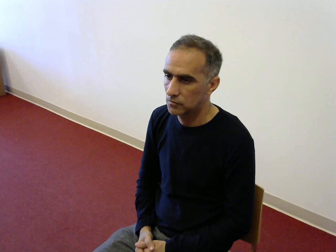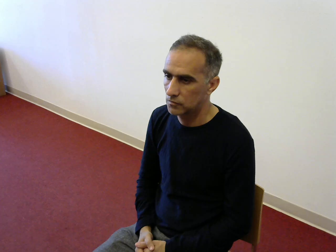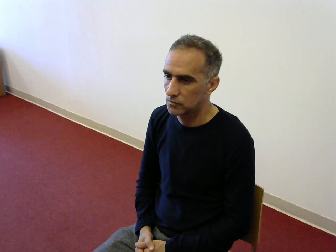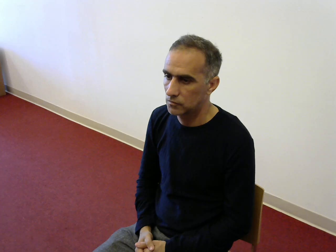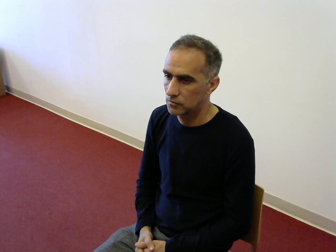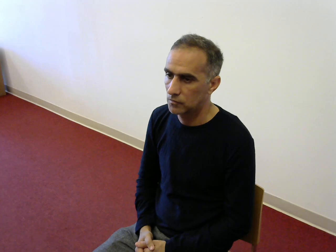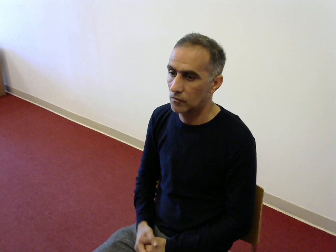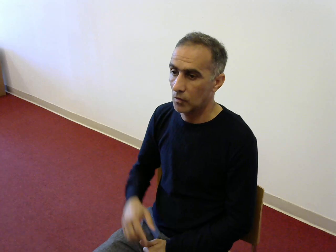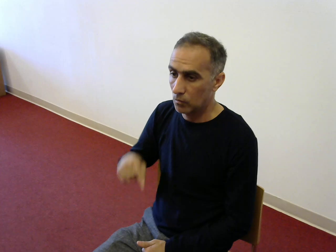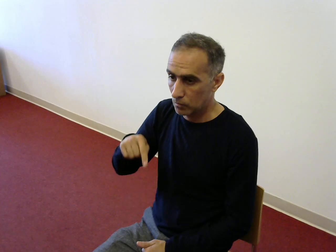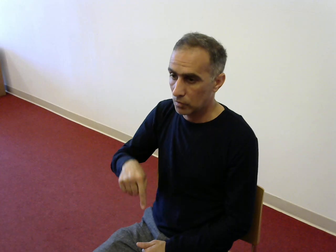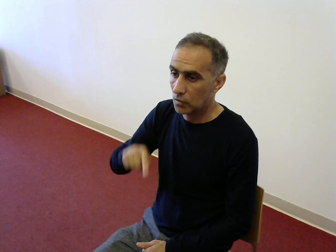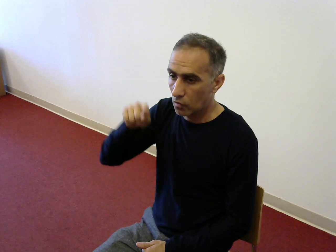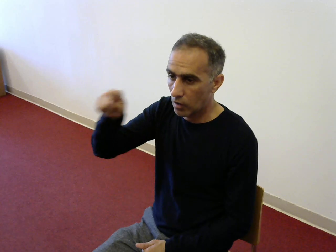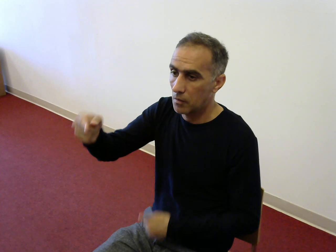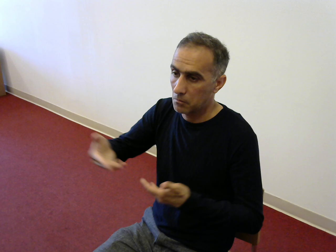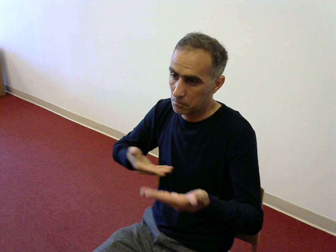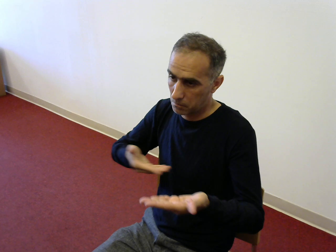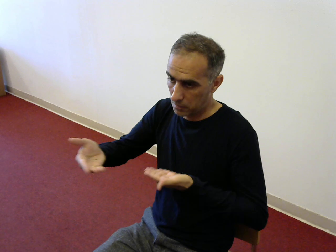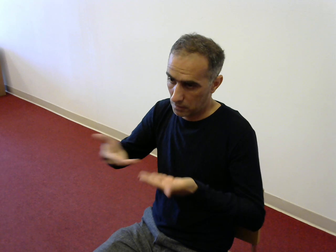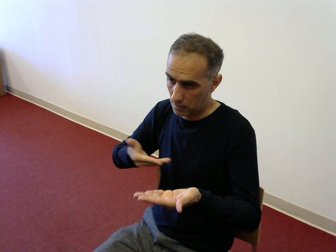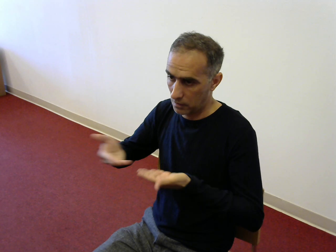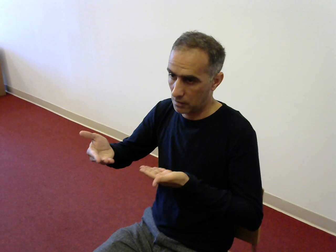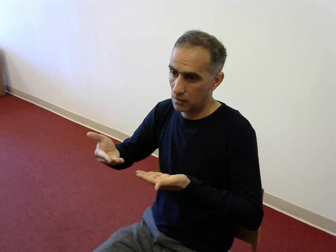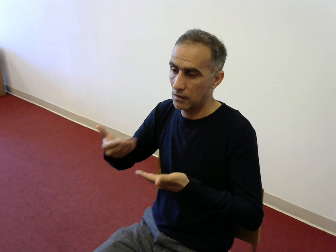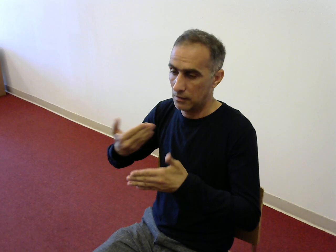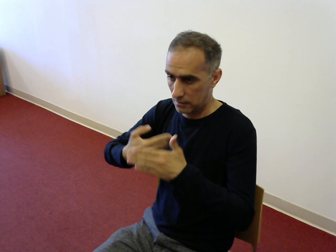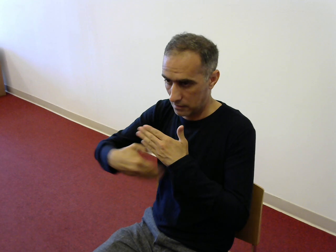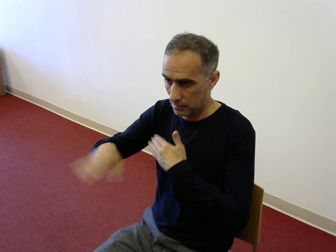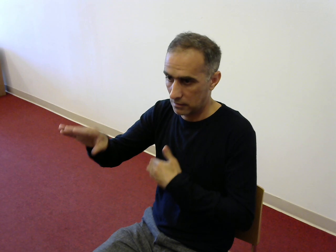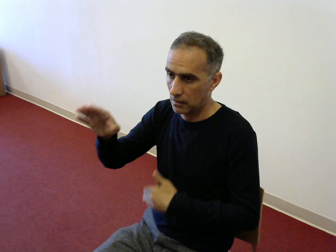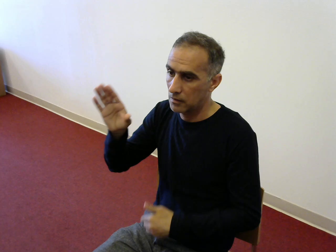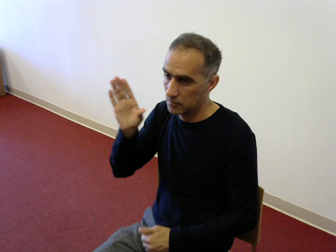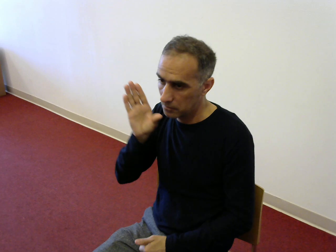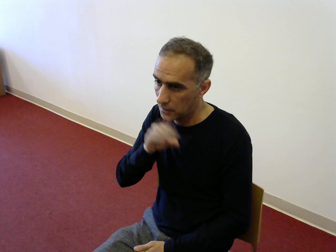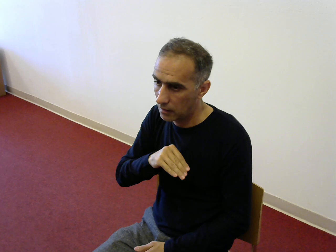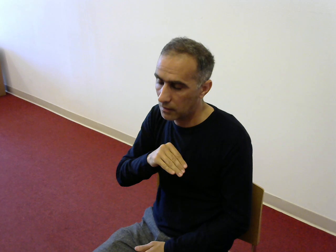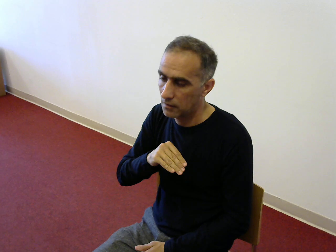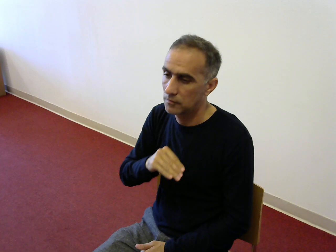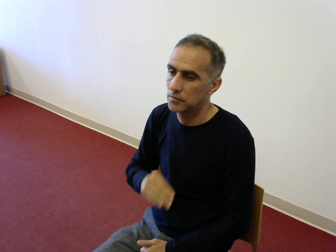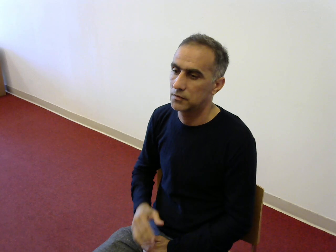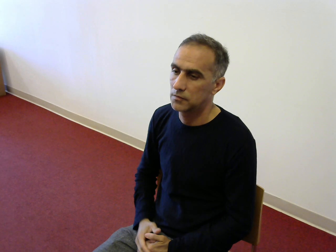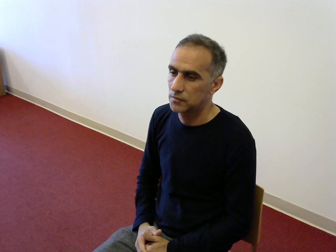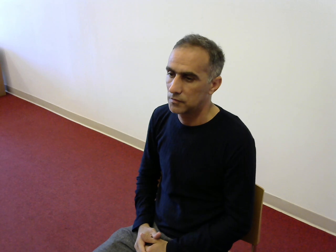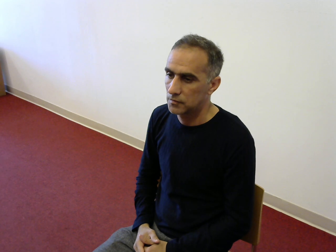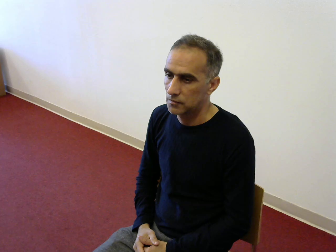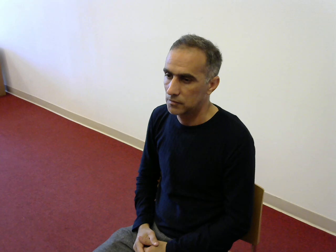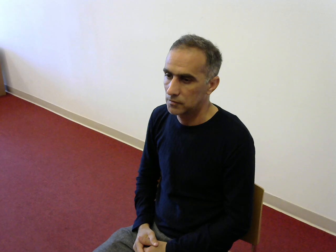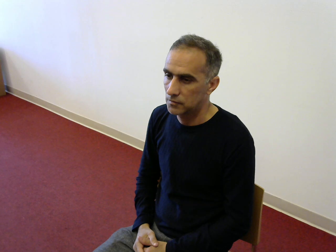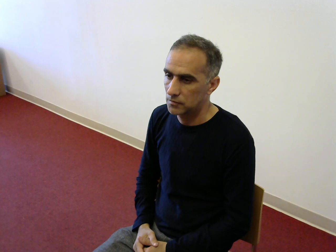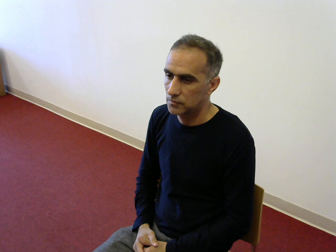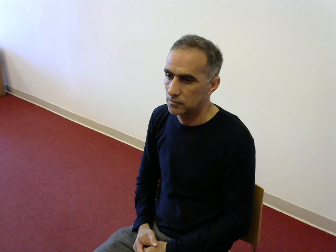Burdan ora piyada gedə bilərəmmi?